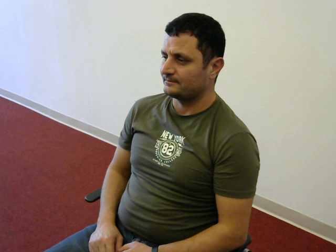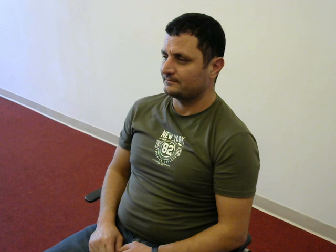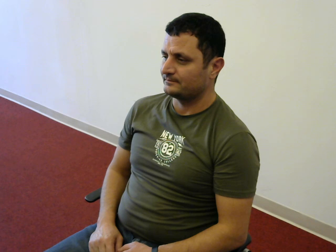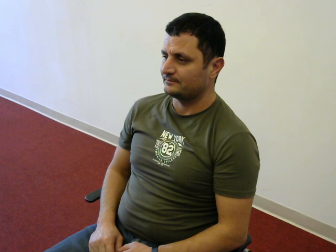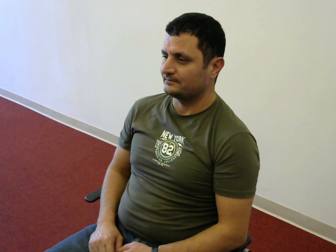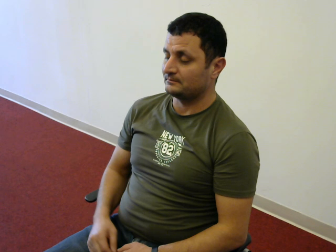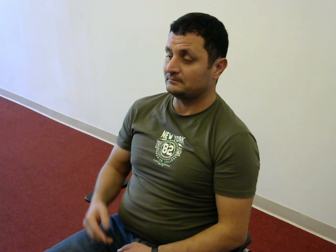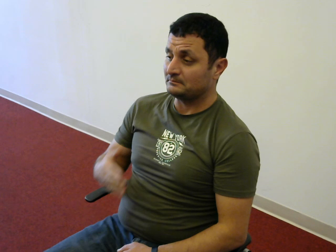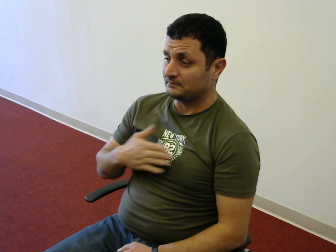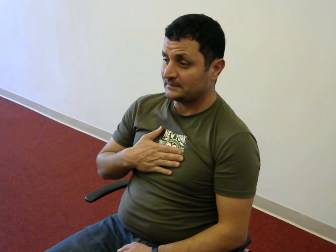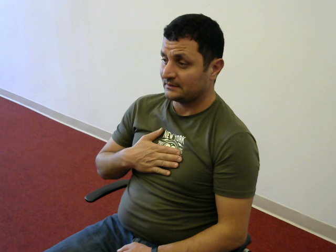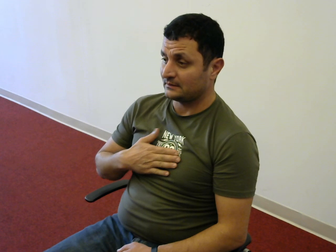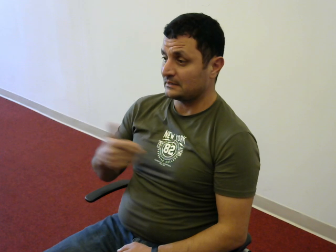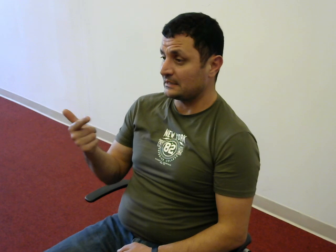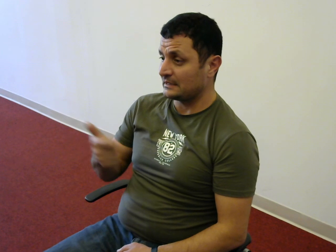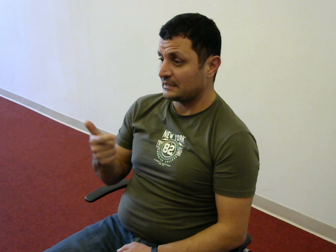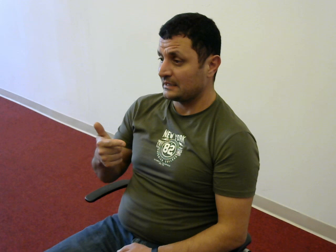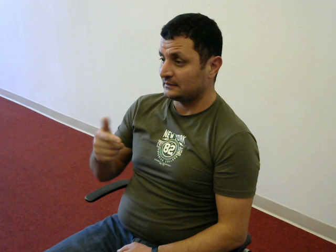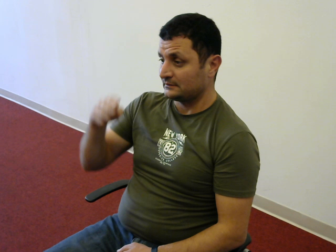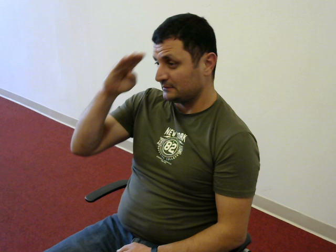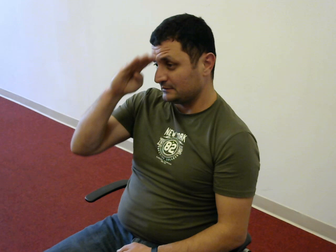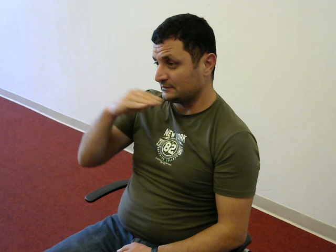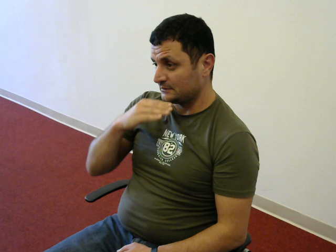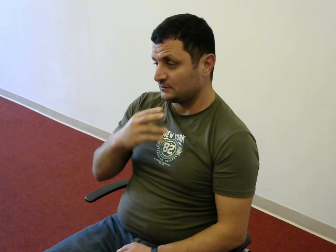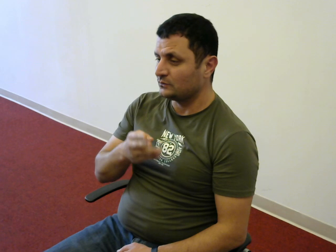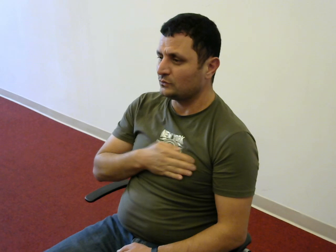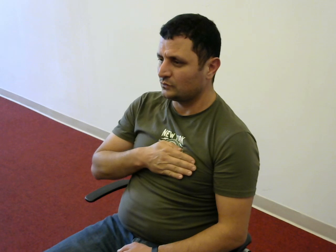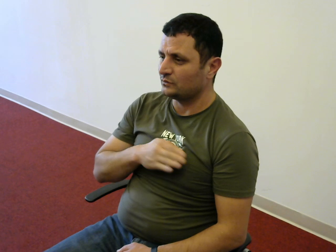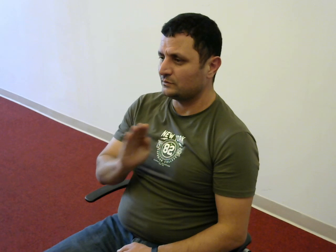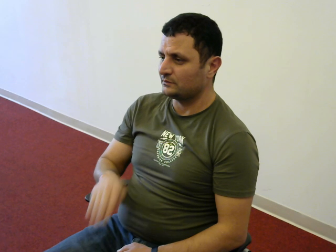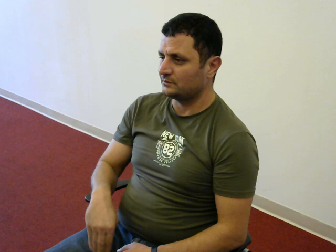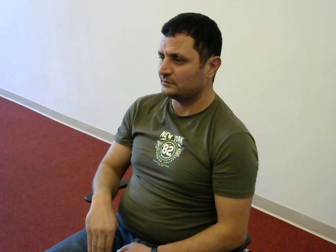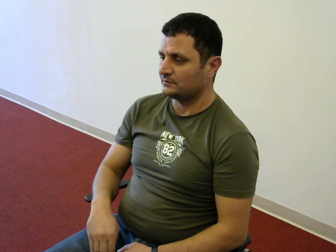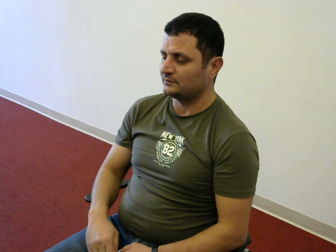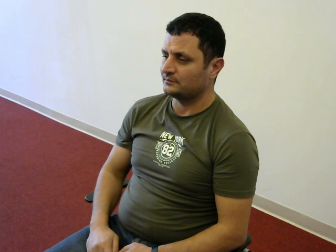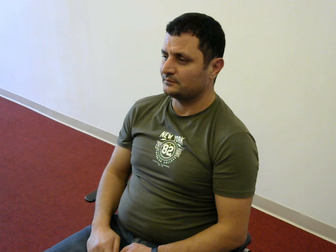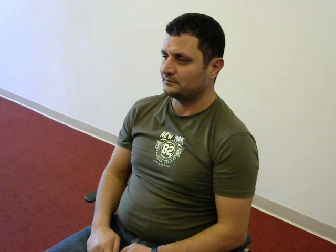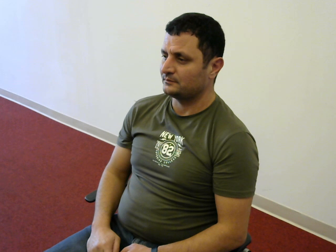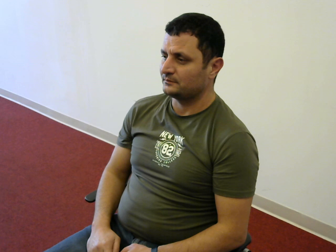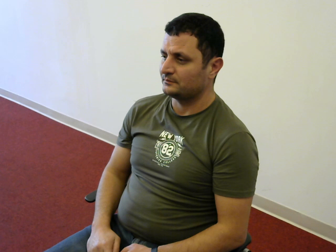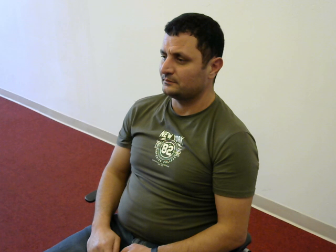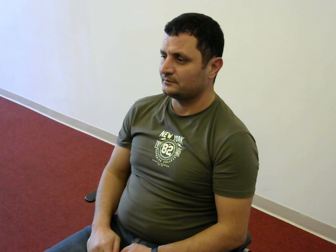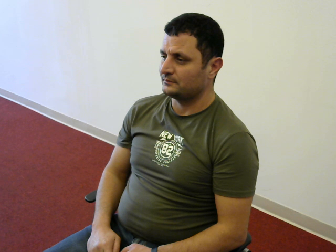Mənim qayınatam rəhmətə gedib